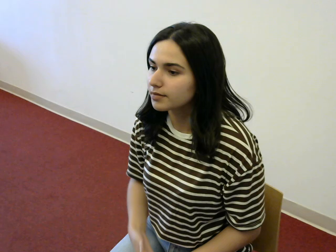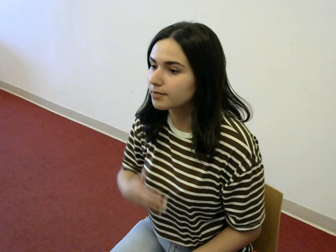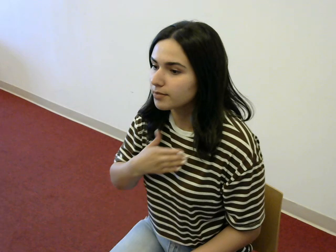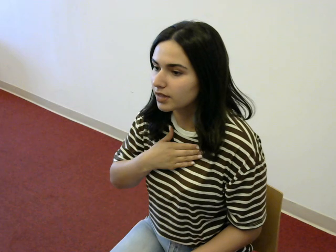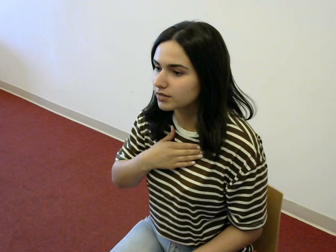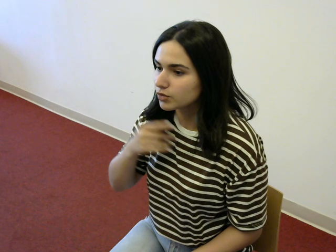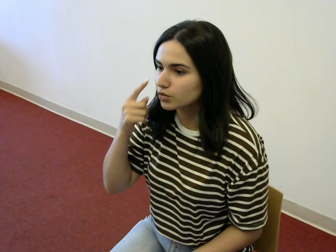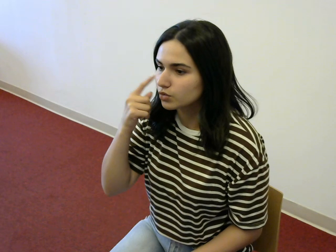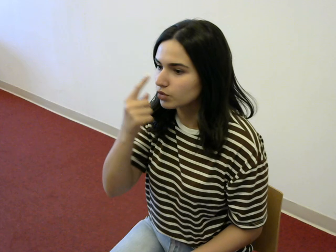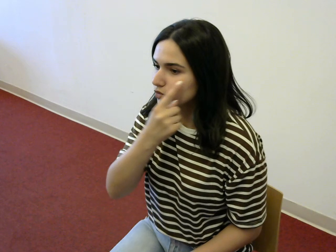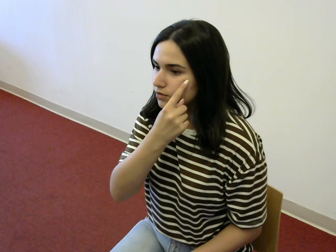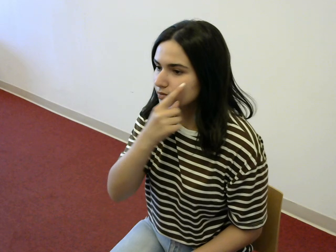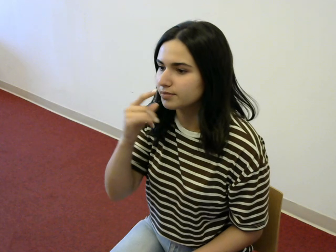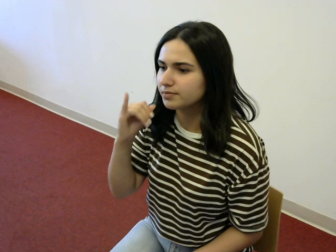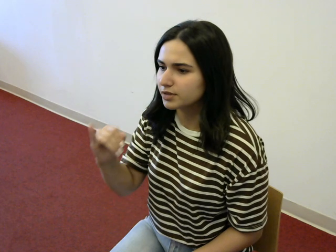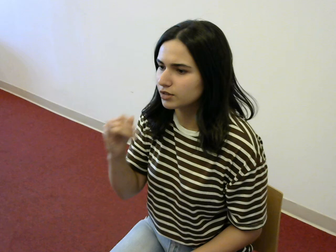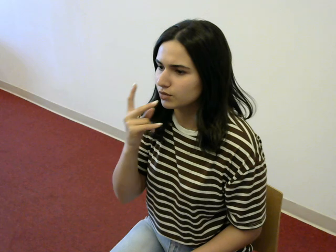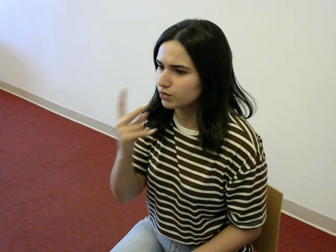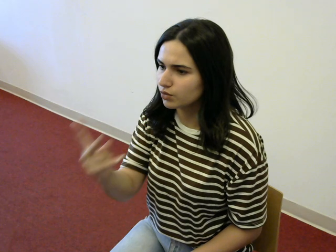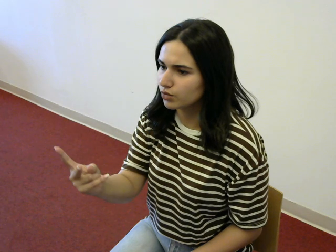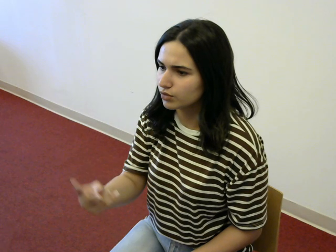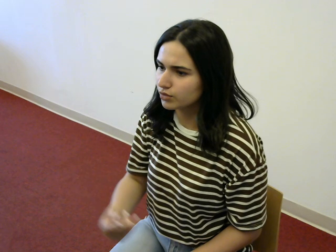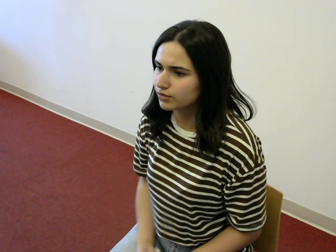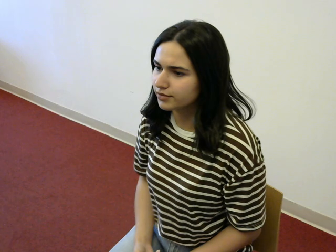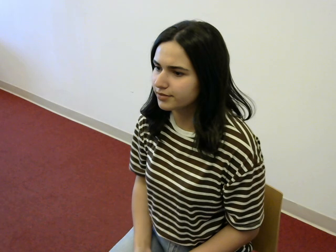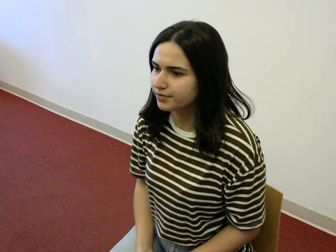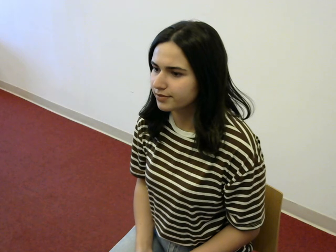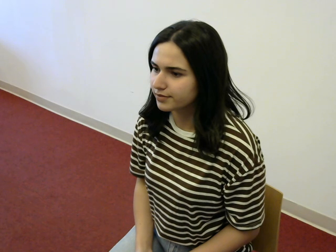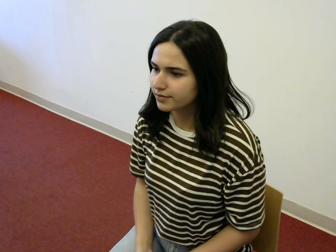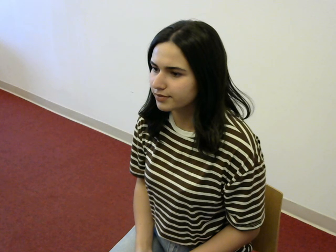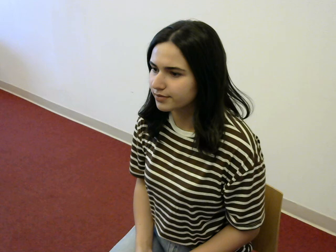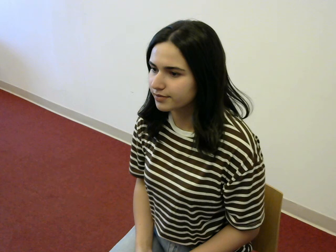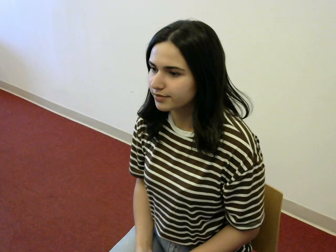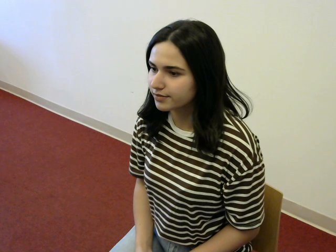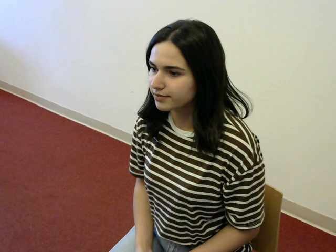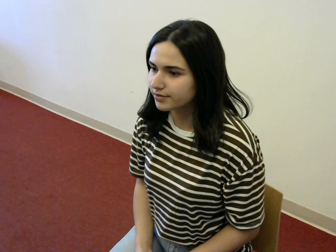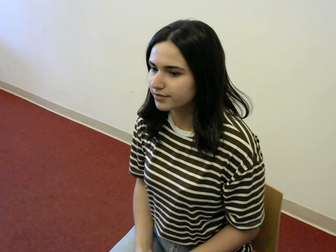Mənim gözüm pis görür